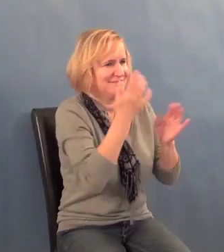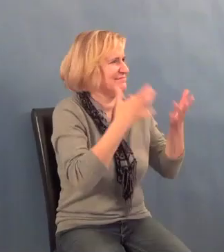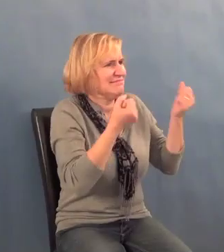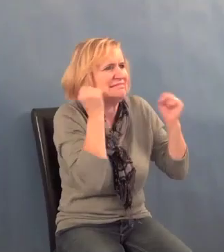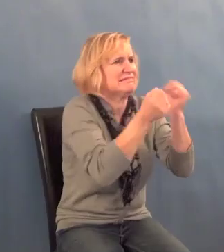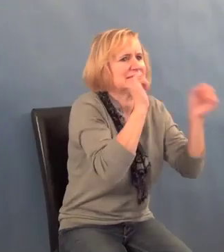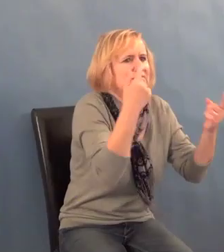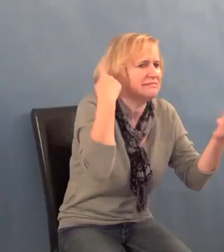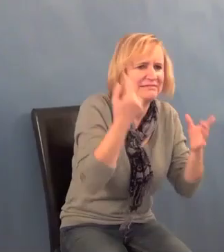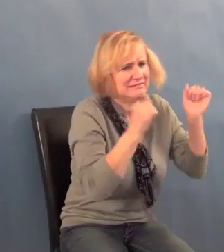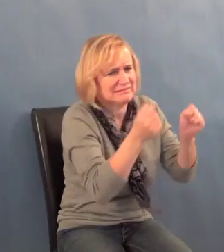Zaczęli myśleć, co robić dalej.